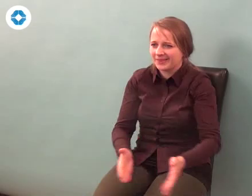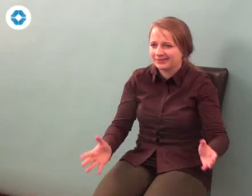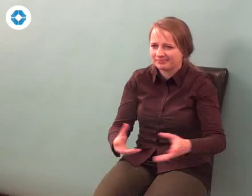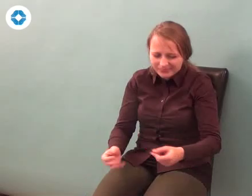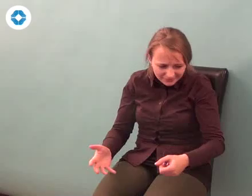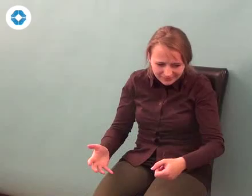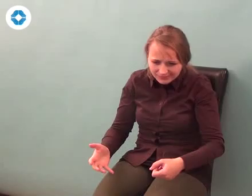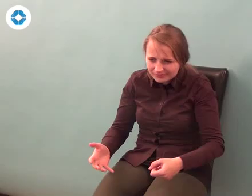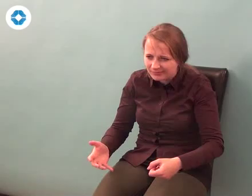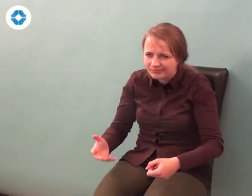Kosz zniknął.